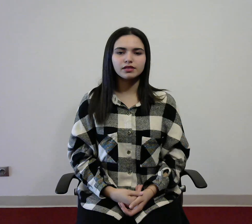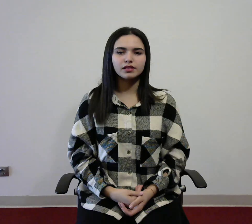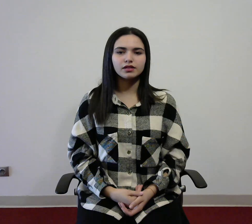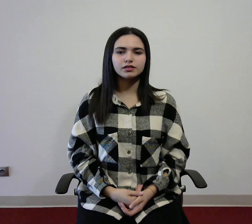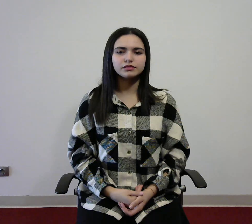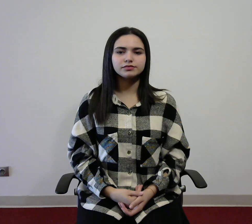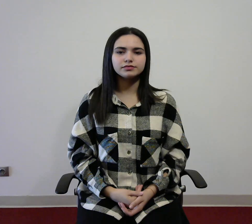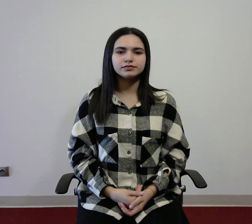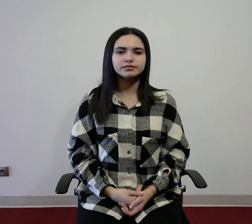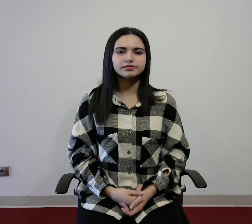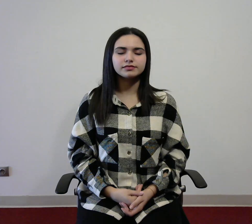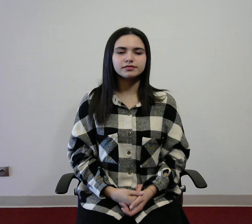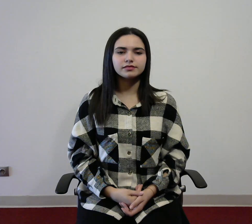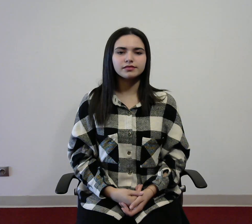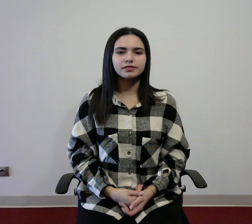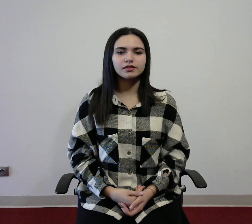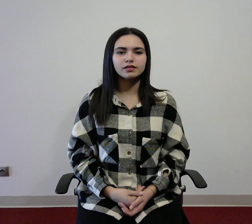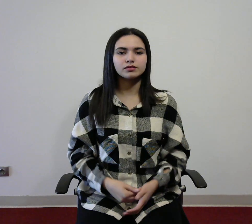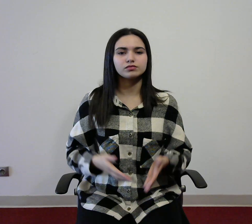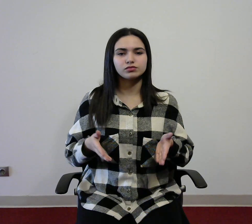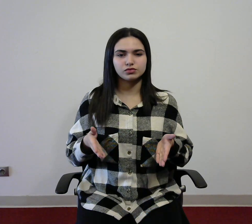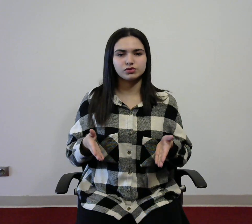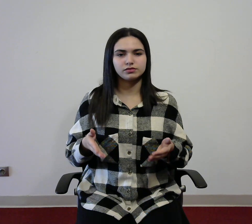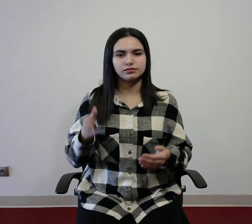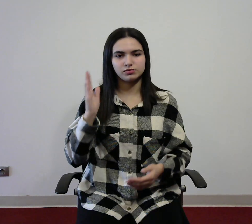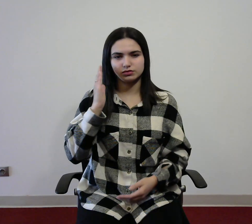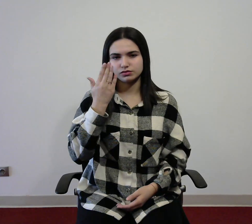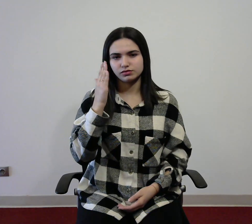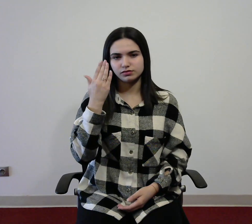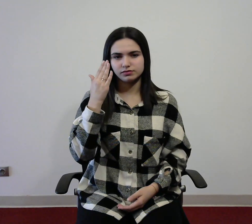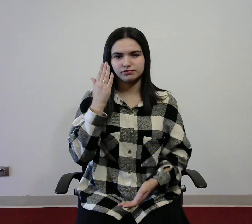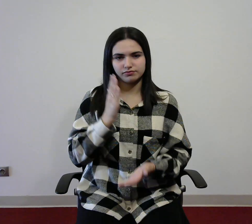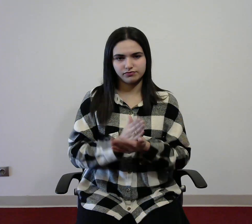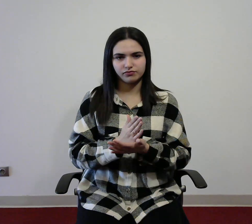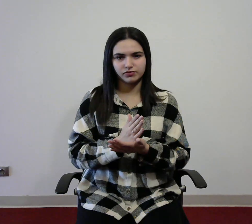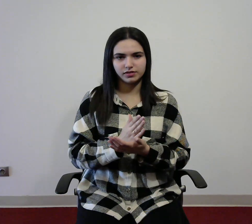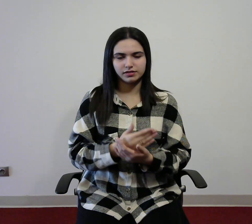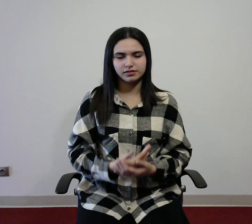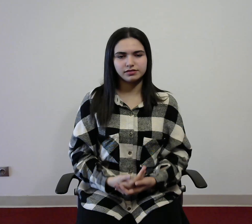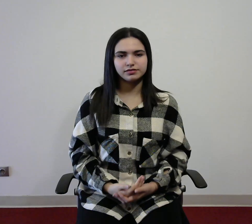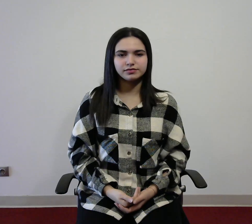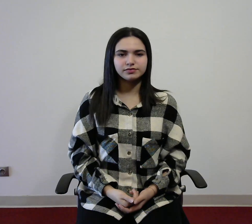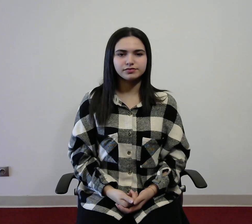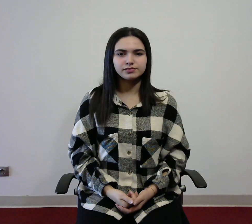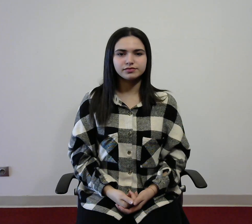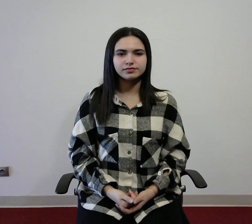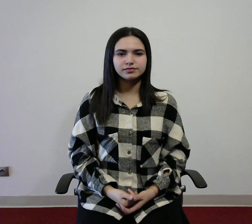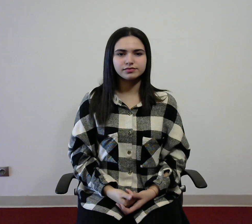Burda güzgü varmı?